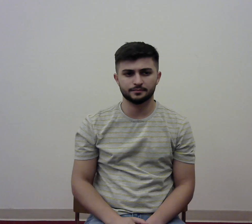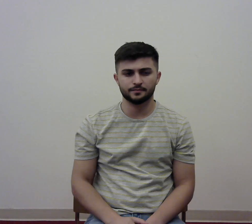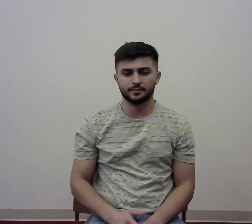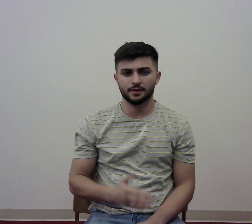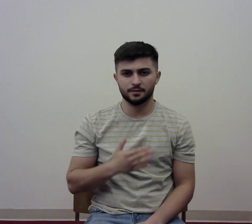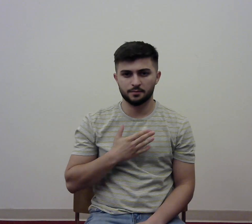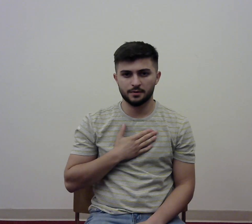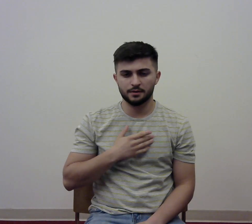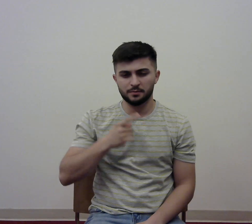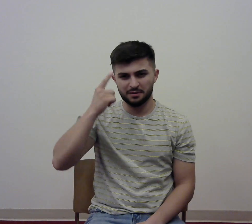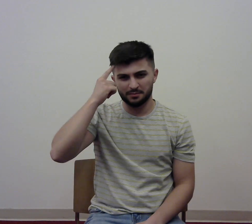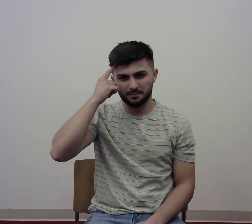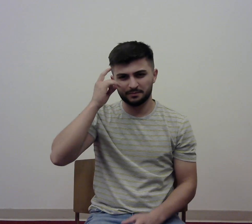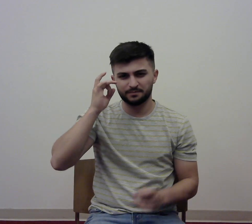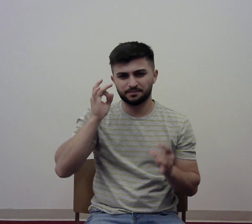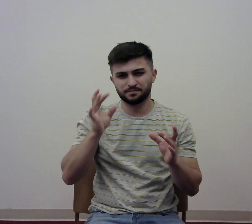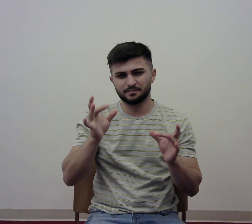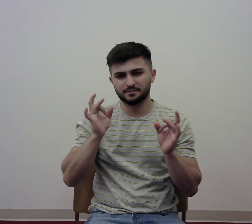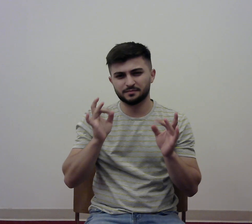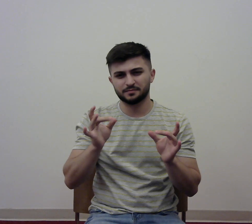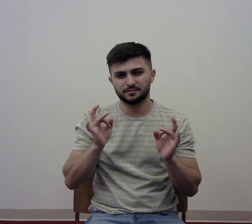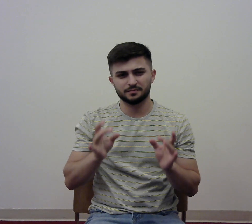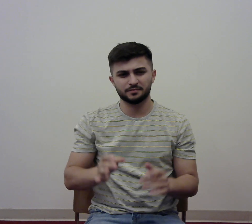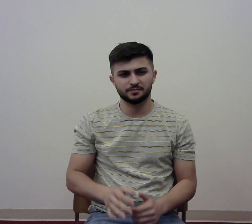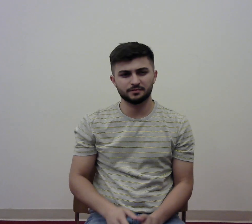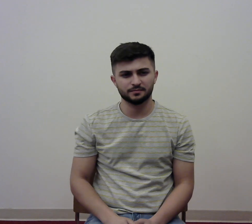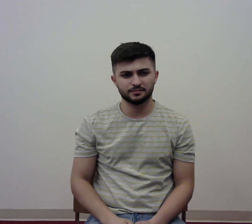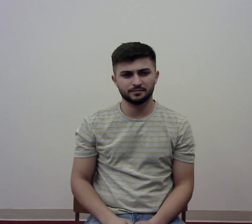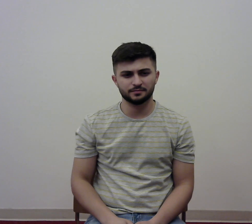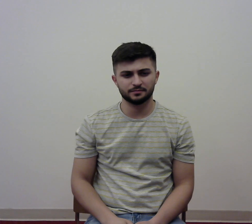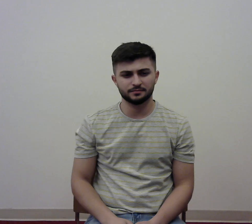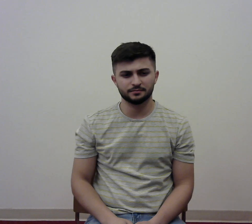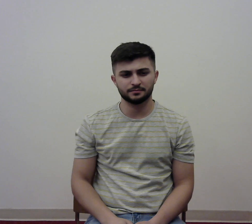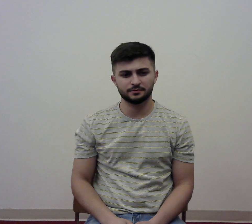Mənim başım ağrıyır